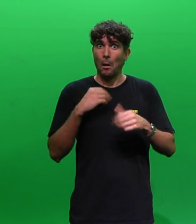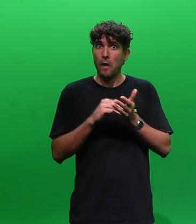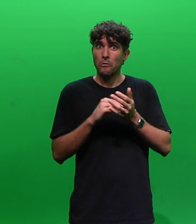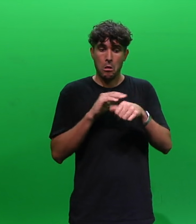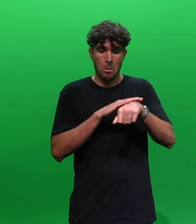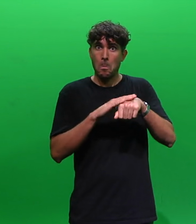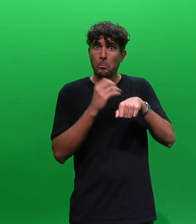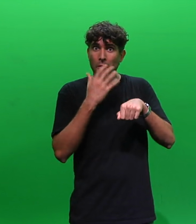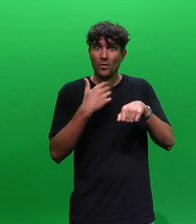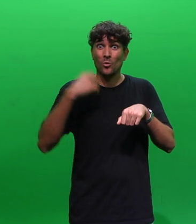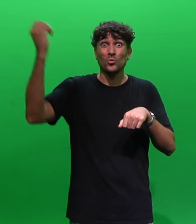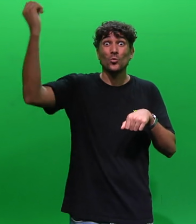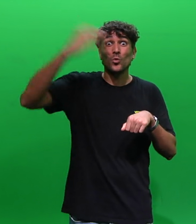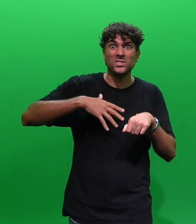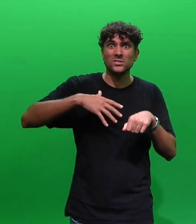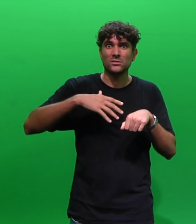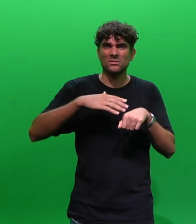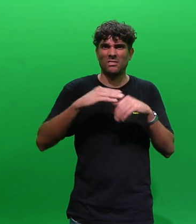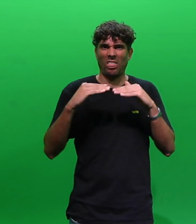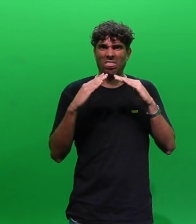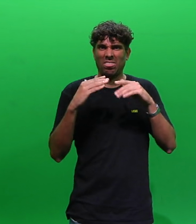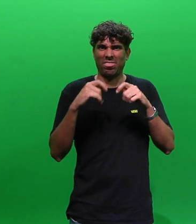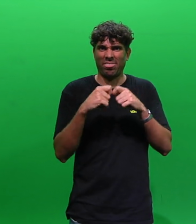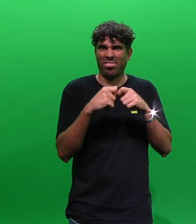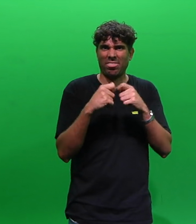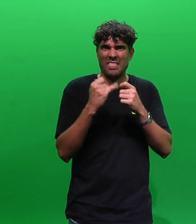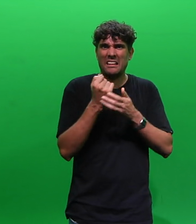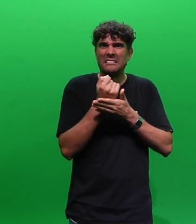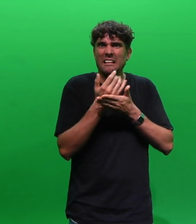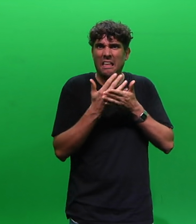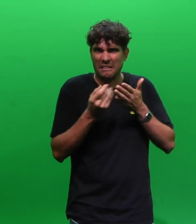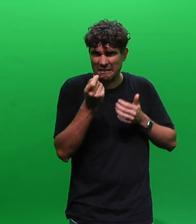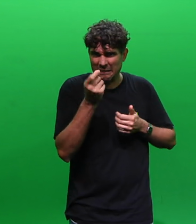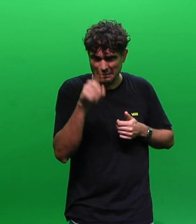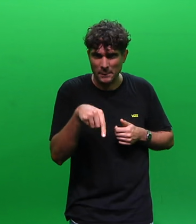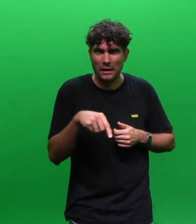De vegades tinc la pell bé, però quan em dutxo la pell està més feble, se'm trenca i també surt una mica de sang.